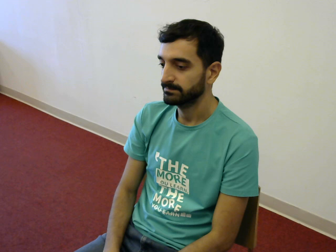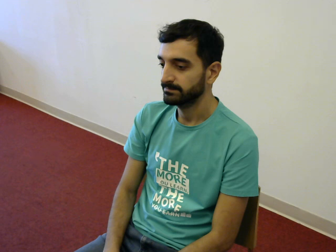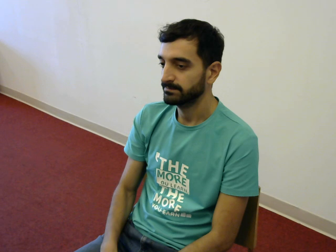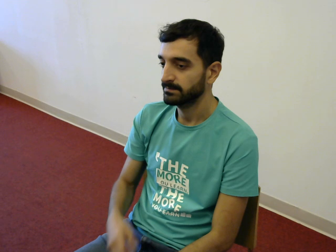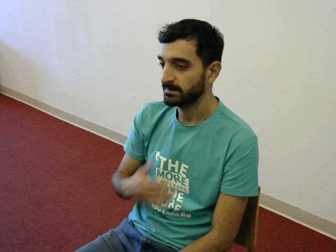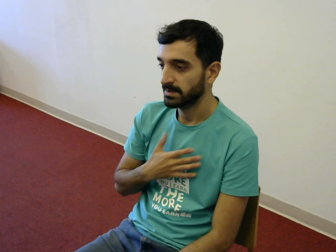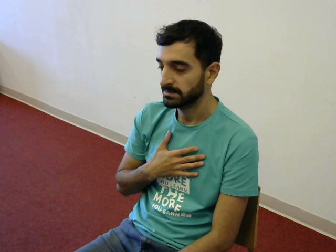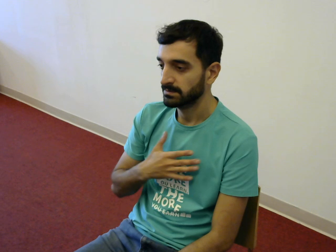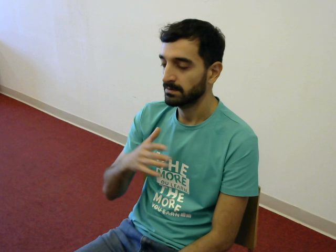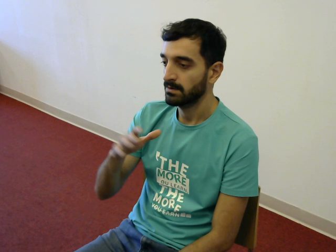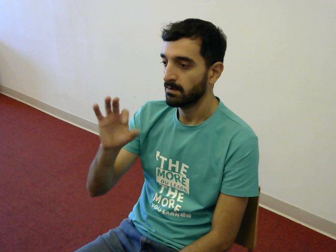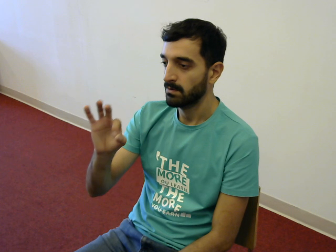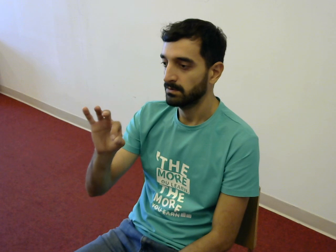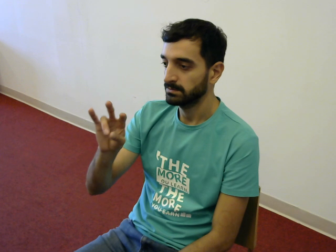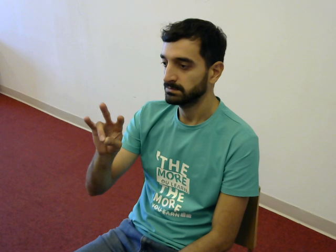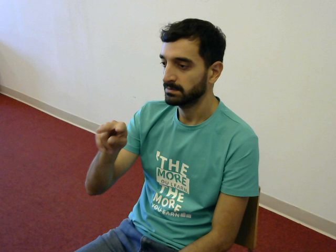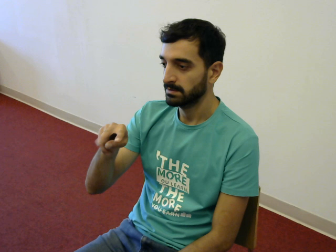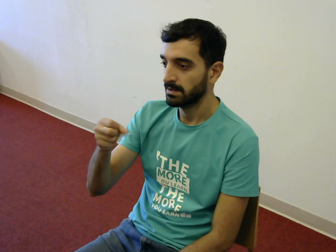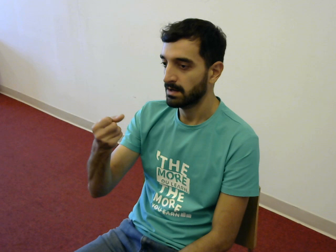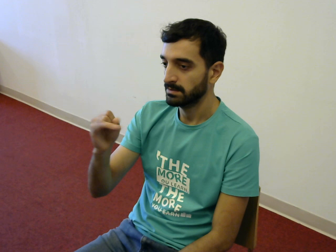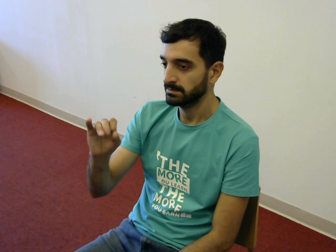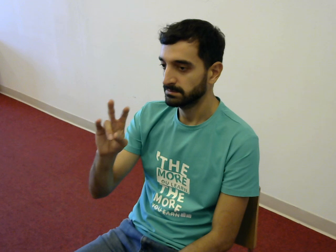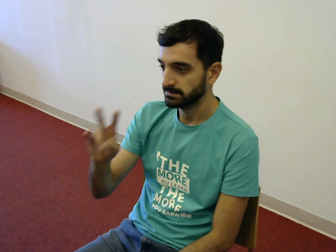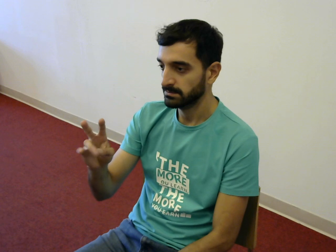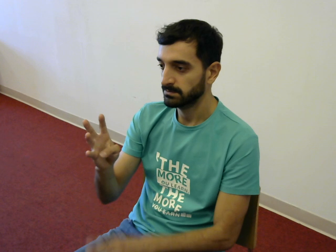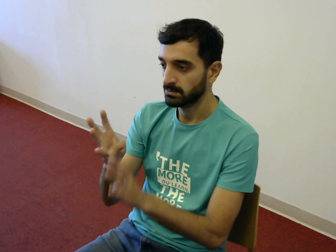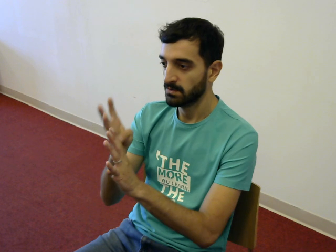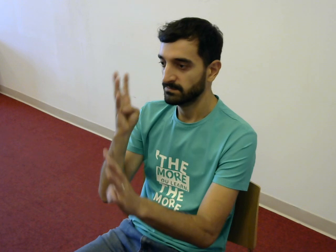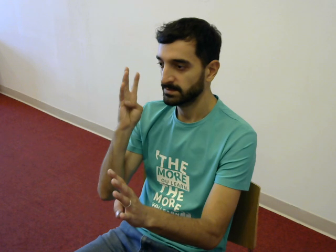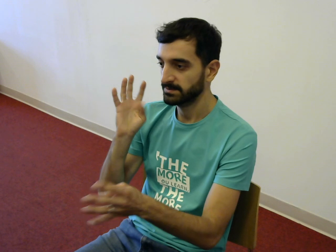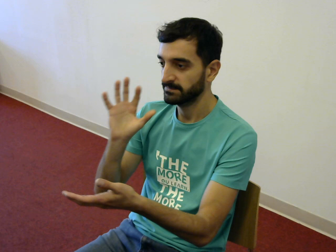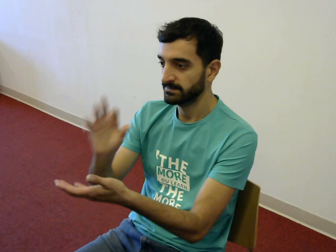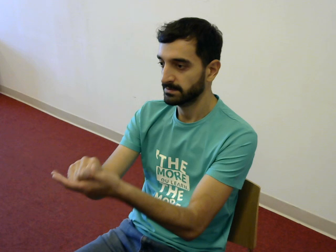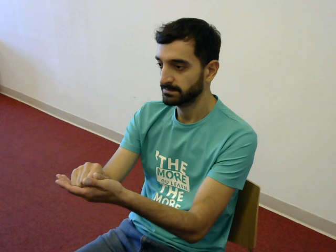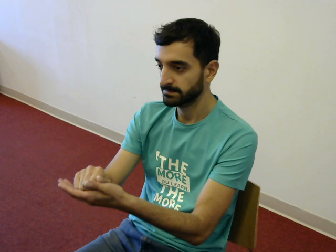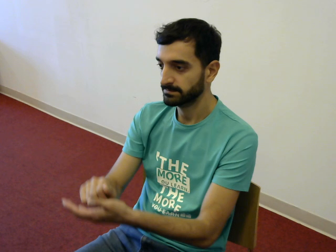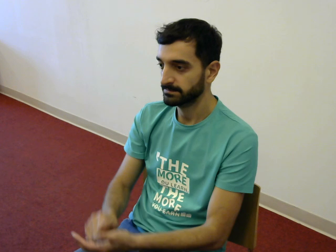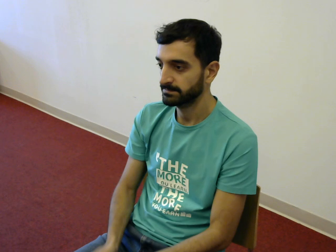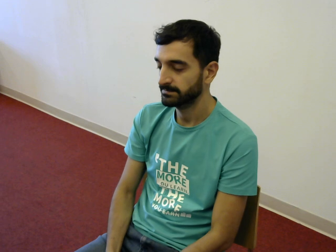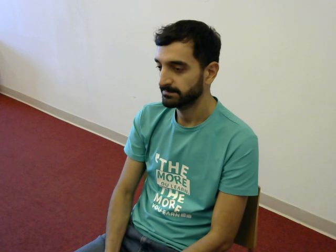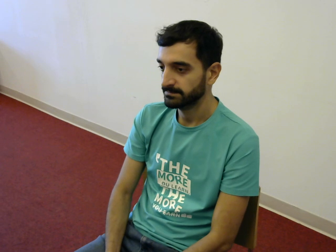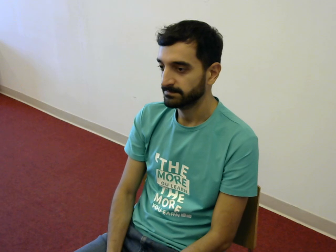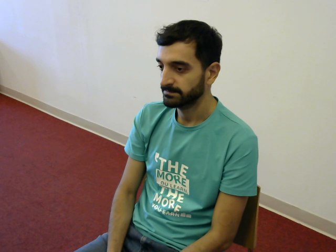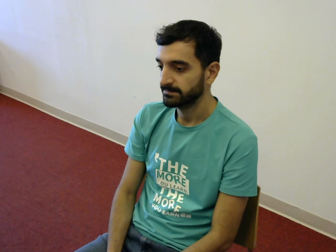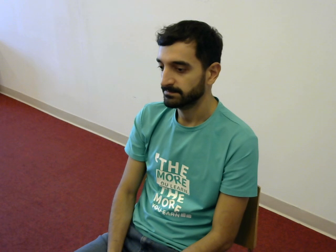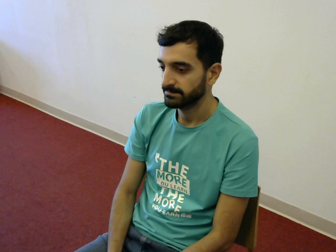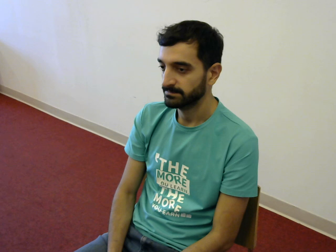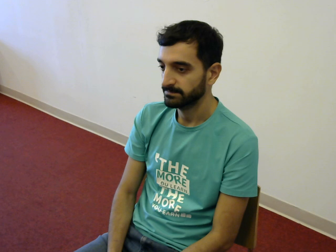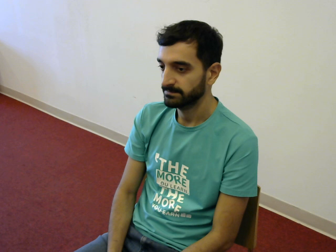Mən onlayn növbə götürmüşəm